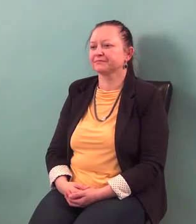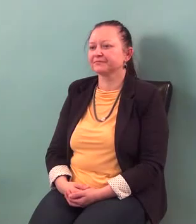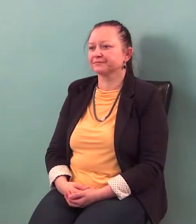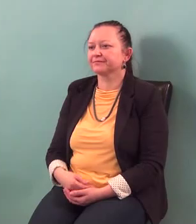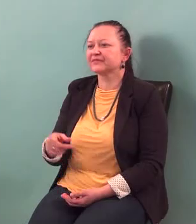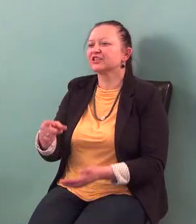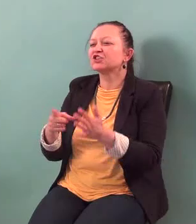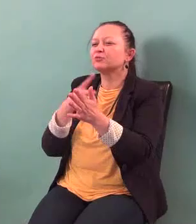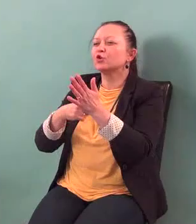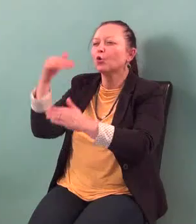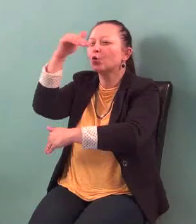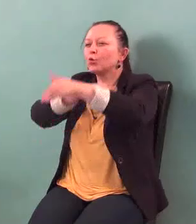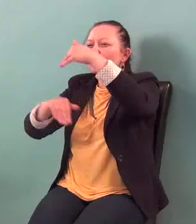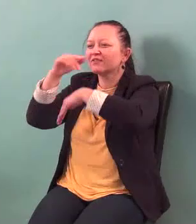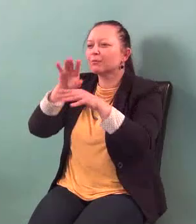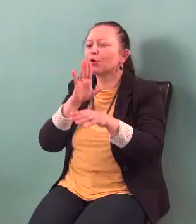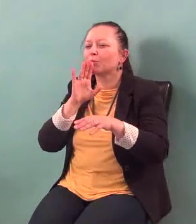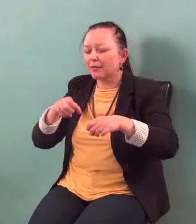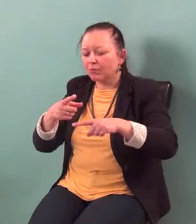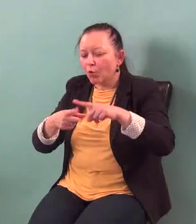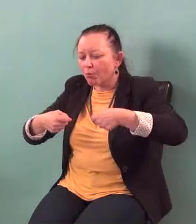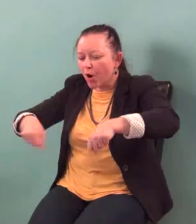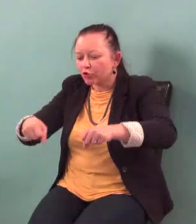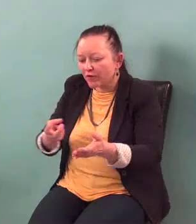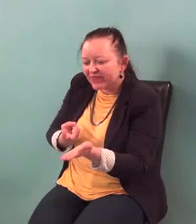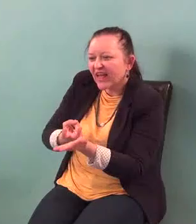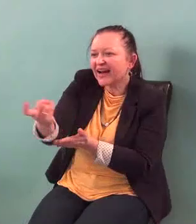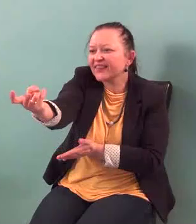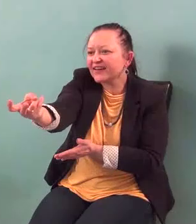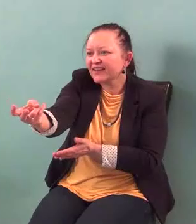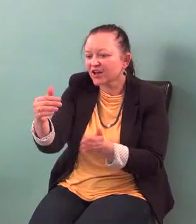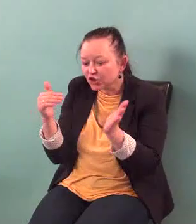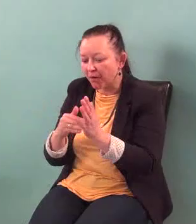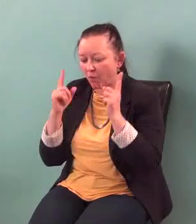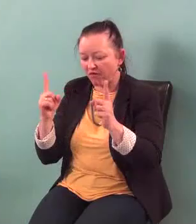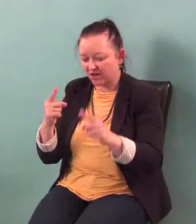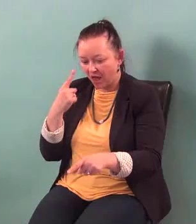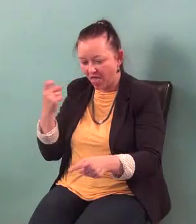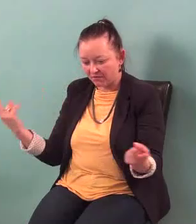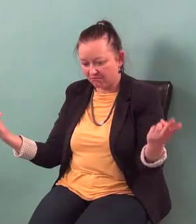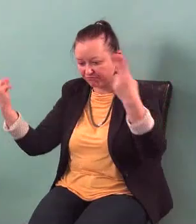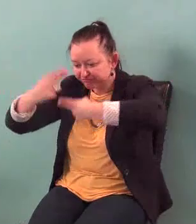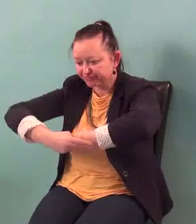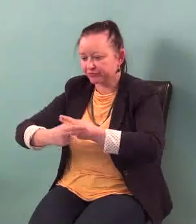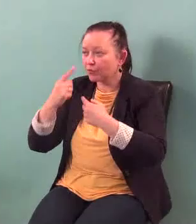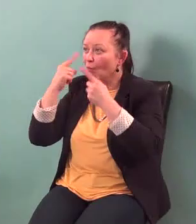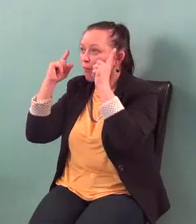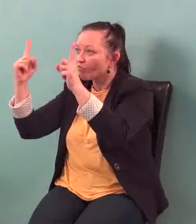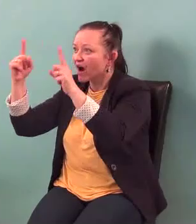Często w górach, jeździ taka maszyna pół motor, pół narty, trzeba się wtedy zatrzymać przed szlabanem i zakazem wjazdu.